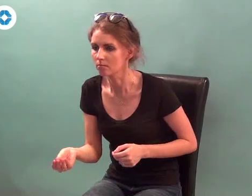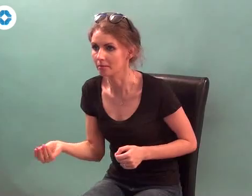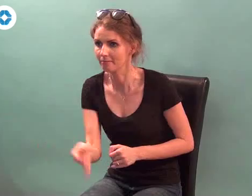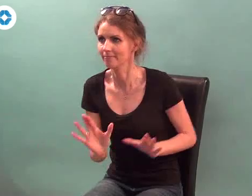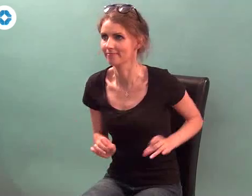Policjant pochyla się, a Charlie wystraszony oddaje pieniądze.